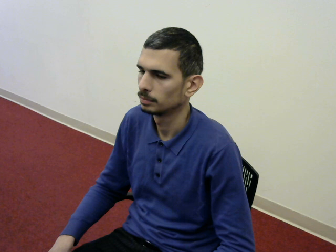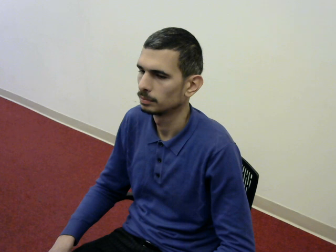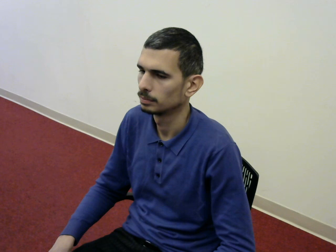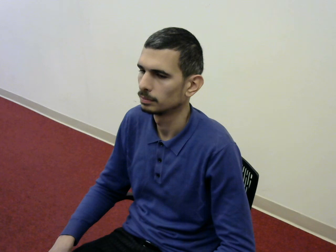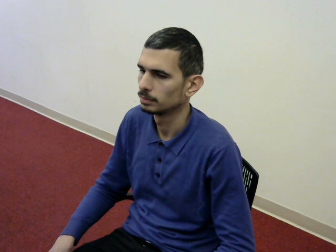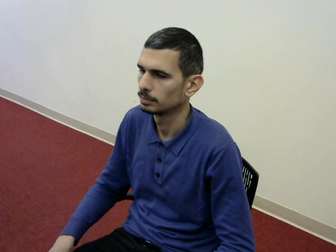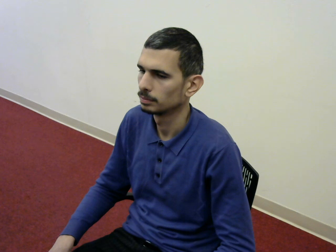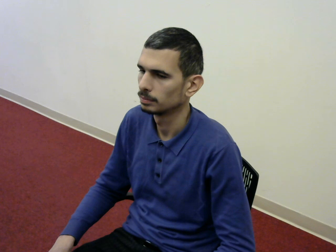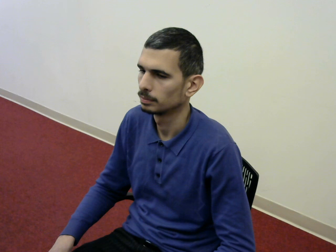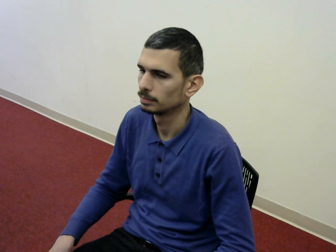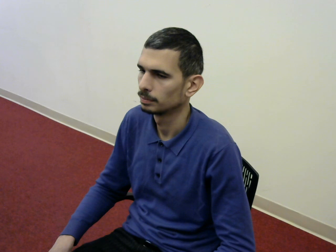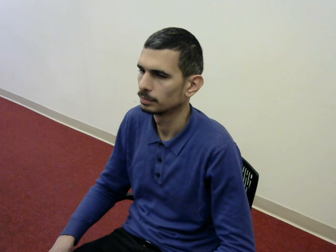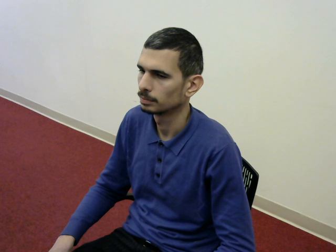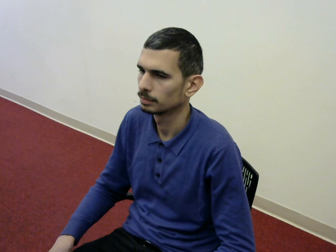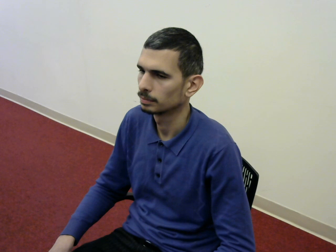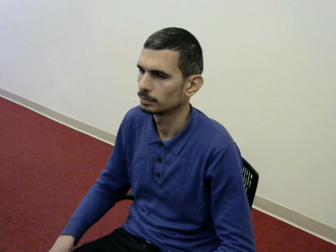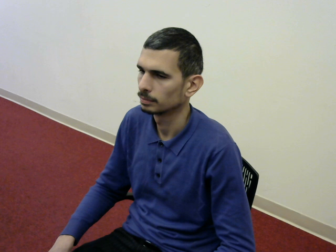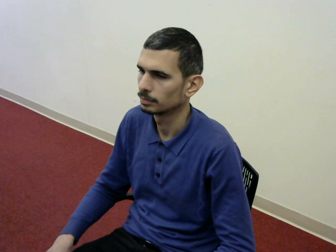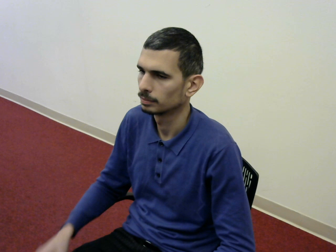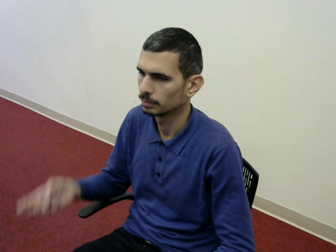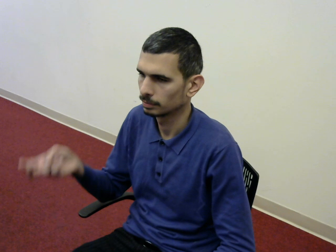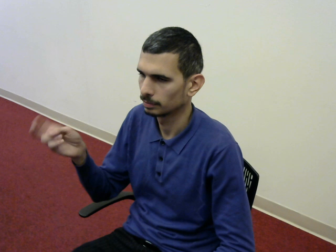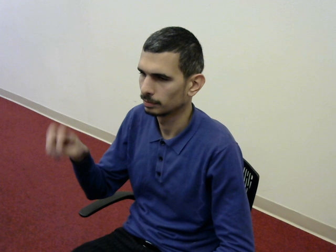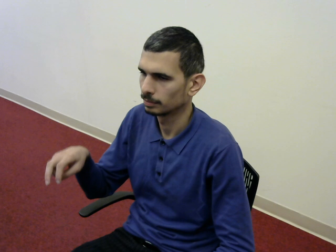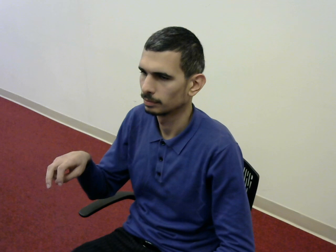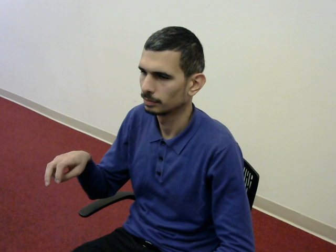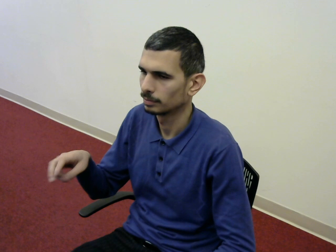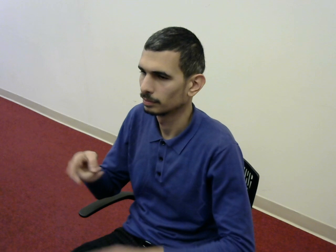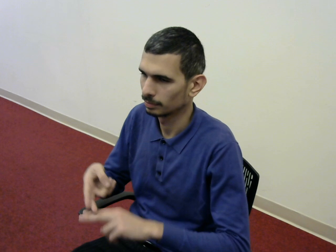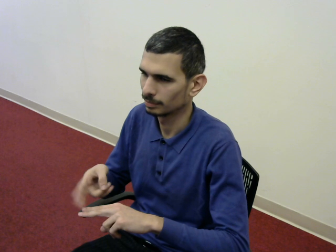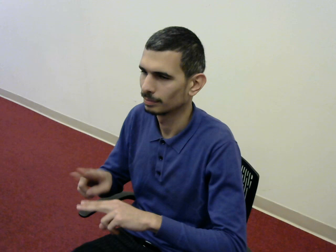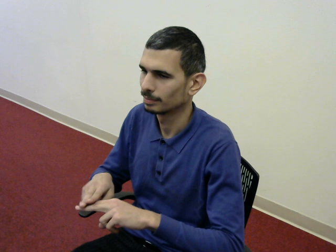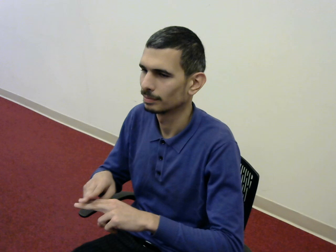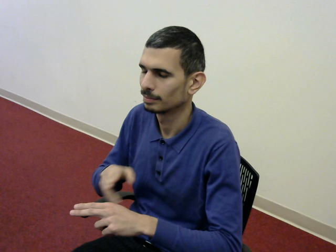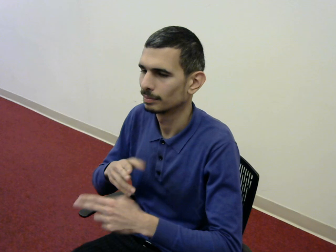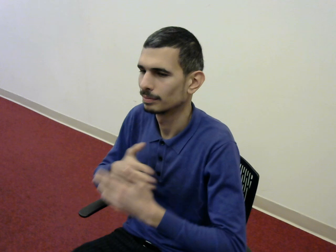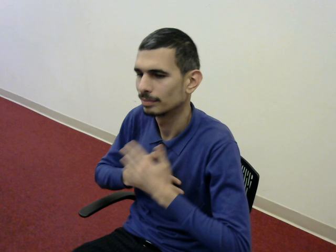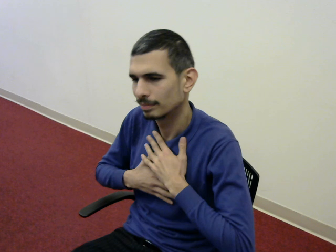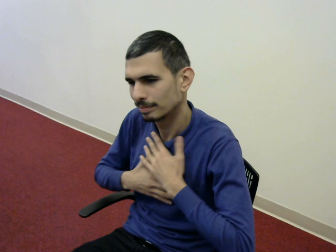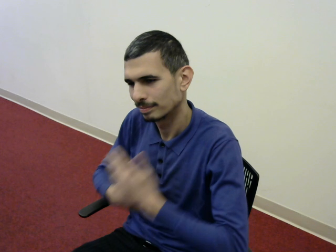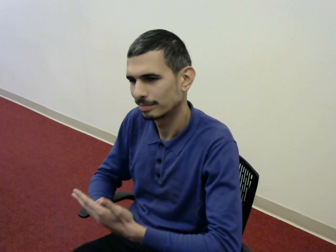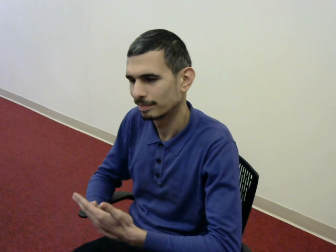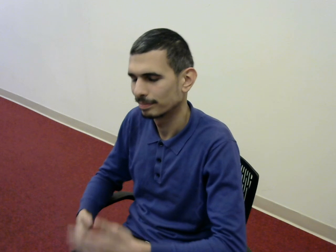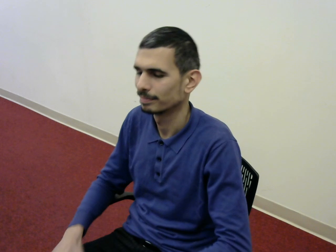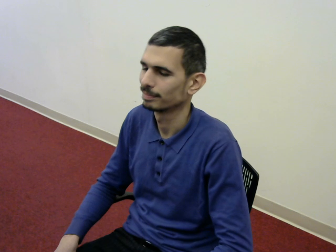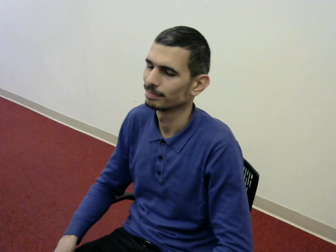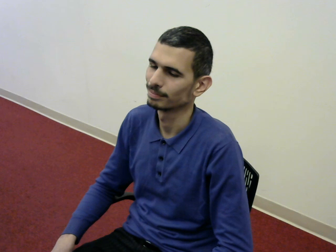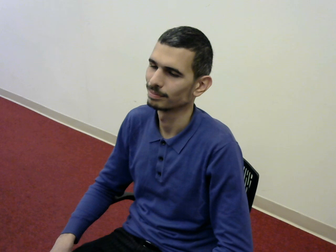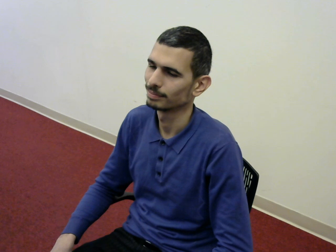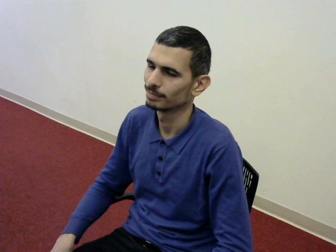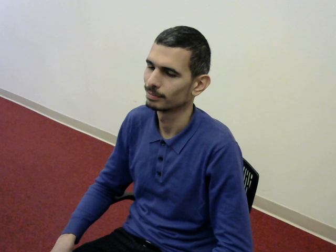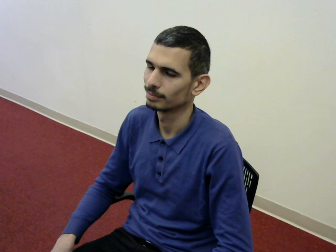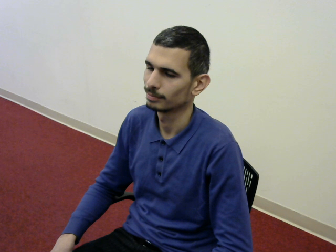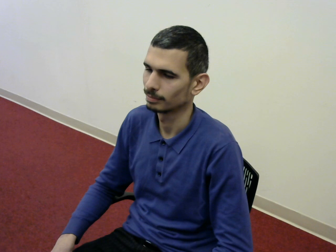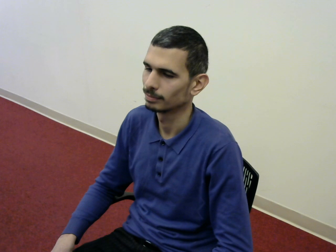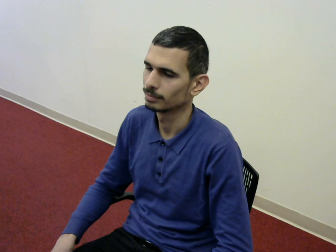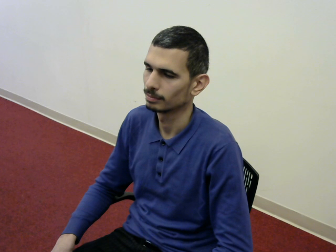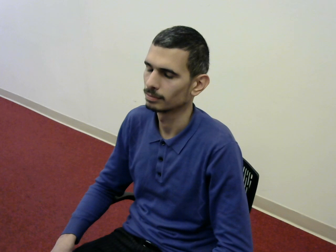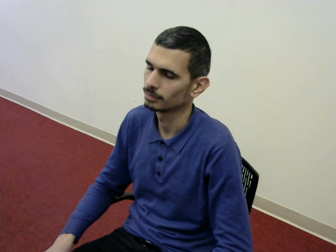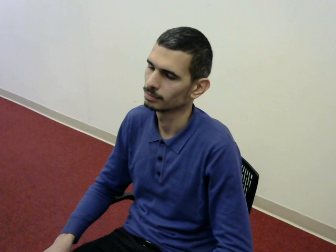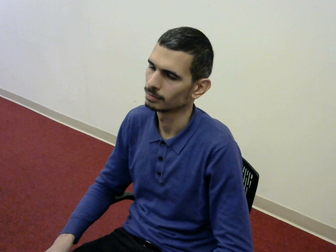Gəldiyinizə görə minnətdaram